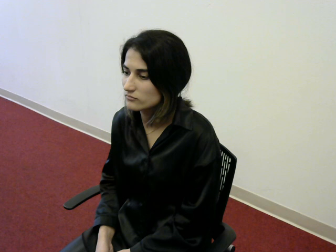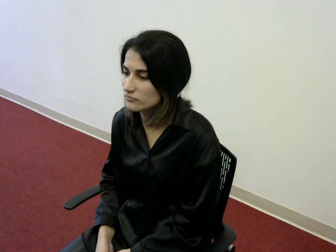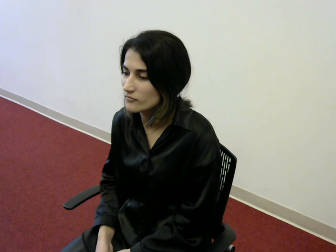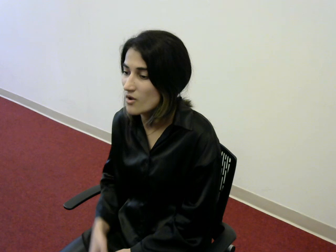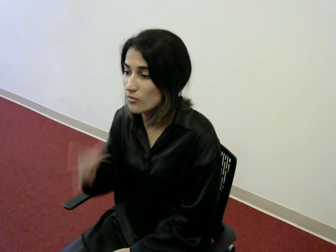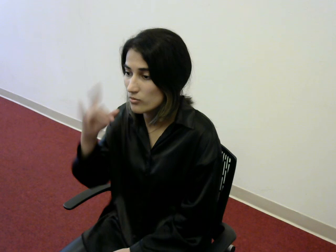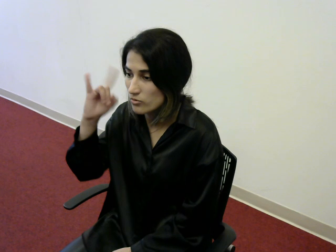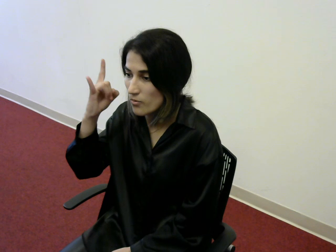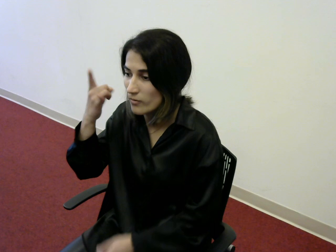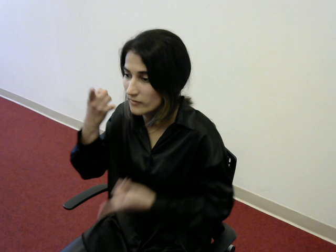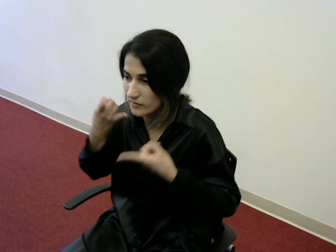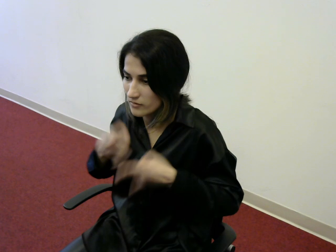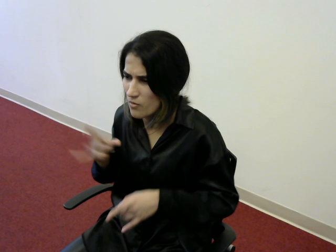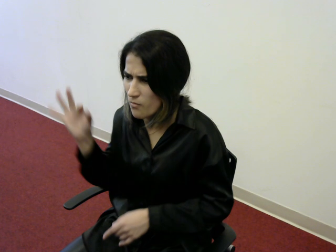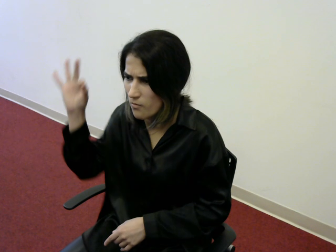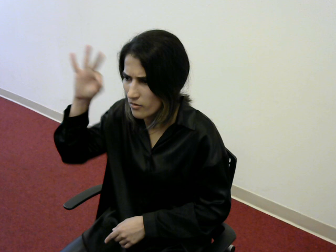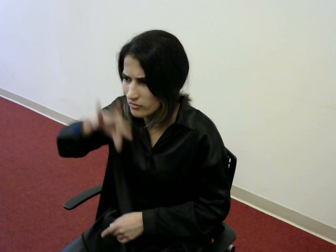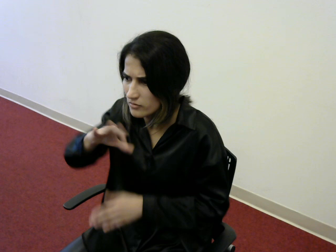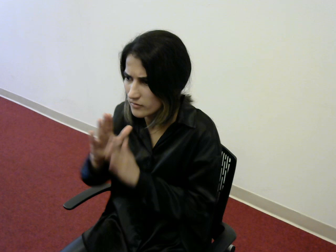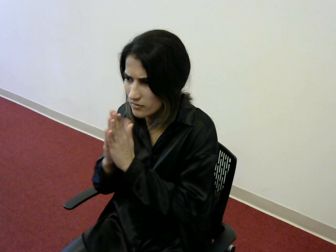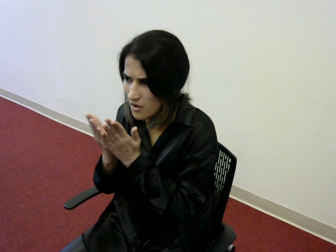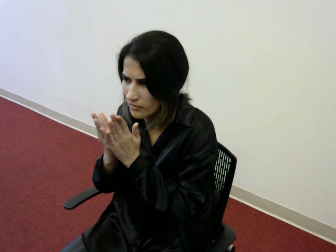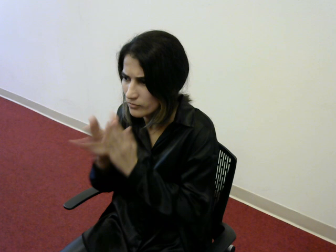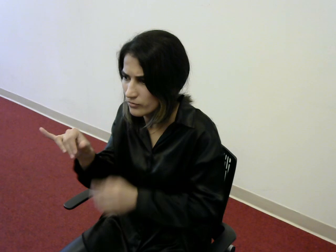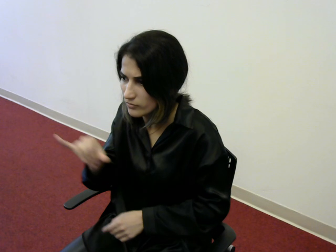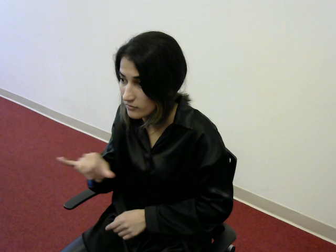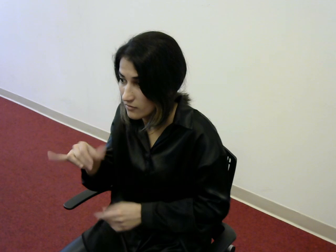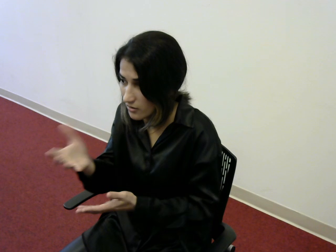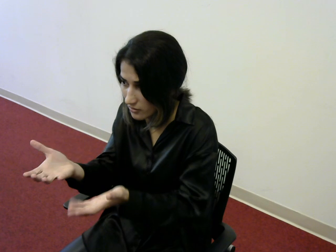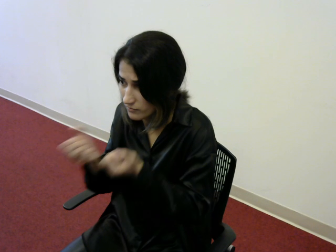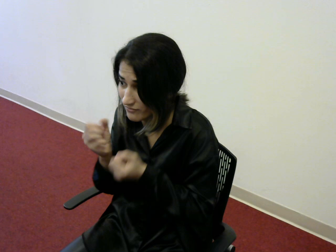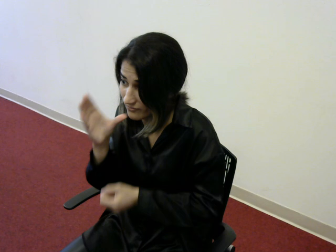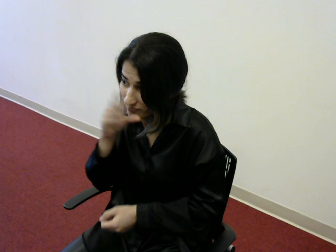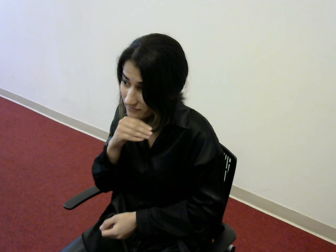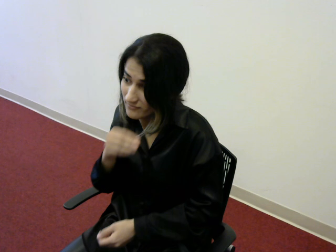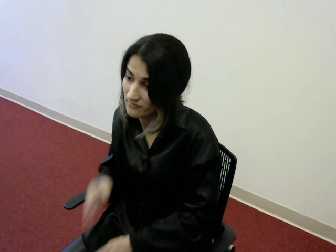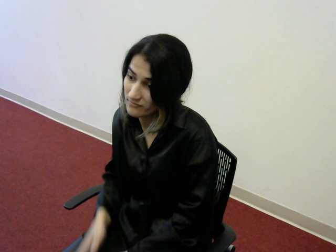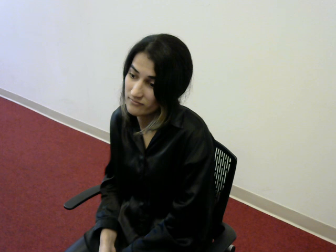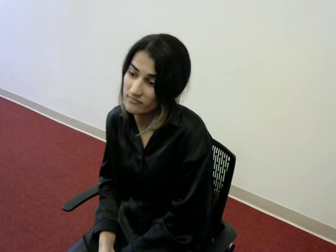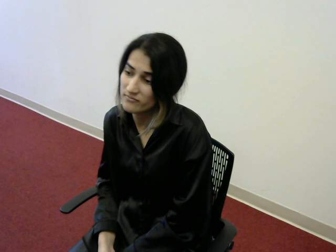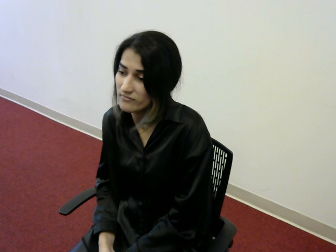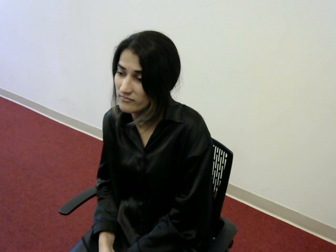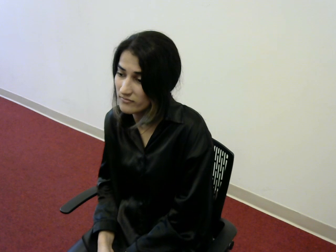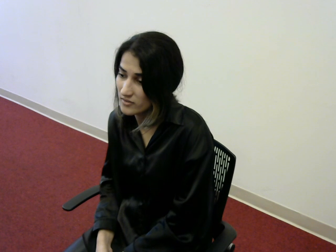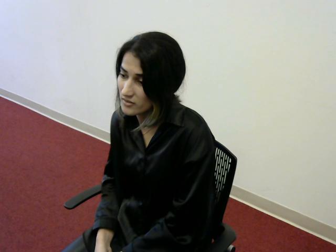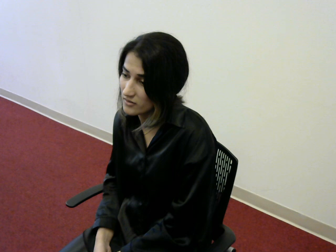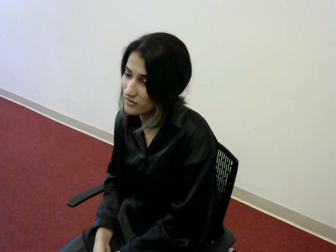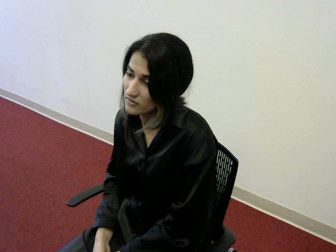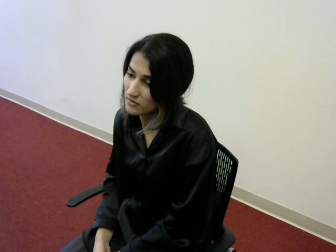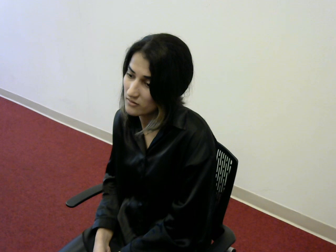Uşağın doğum haqqında şəhadətnaməsini hardan ala bilərəm?